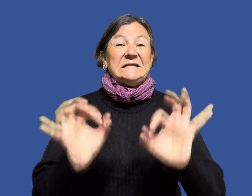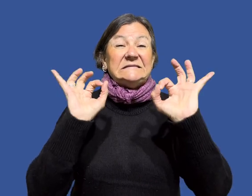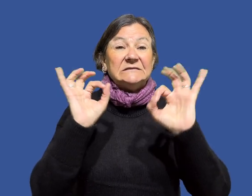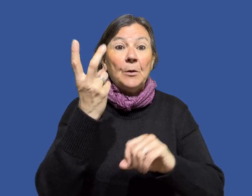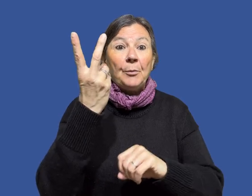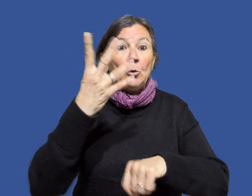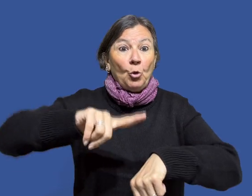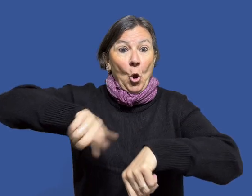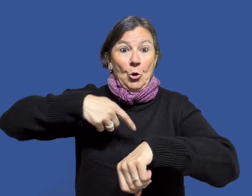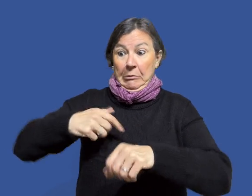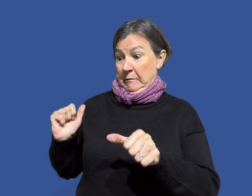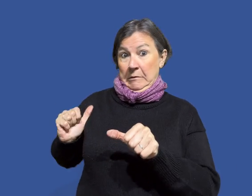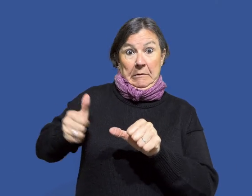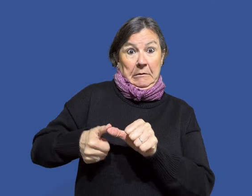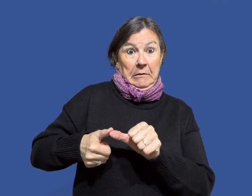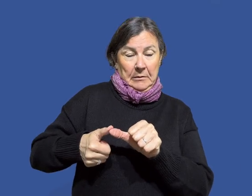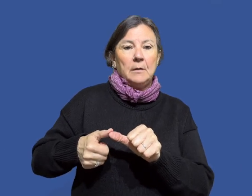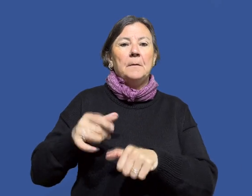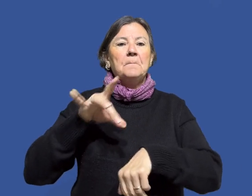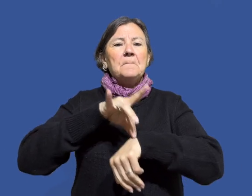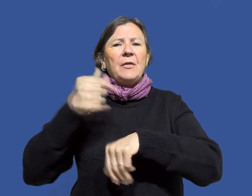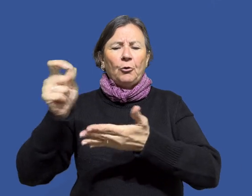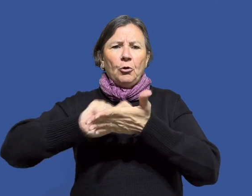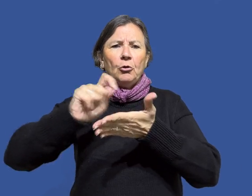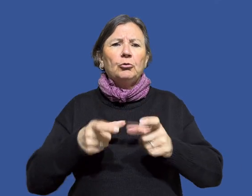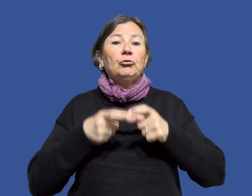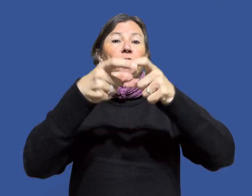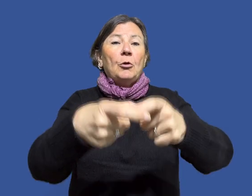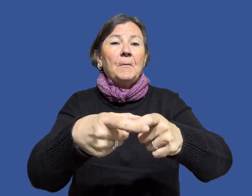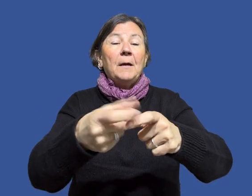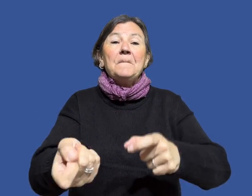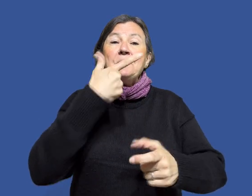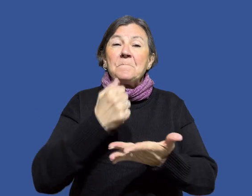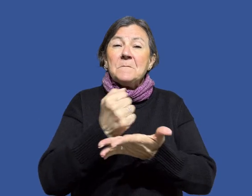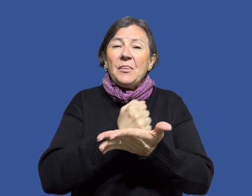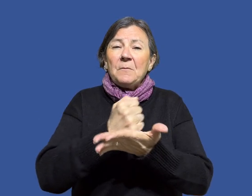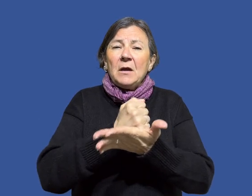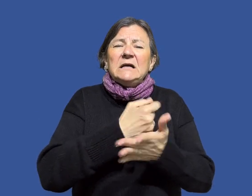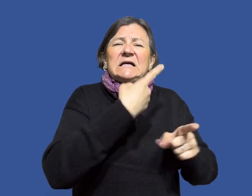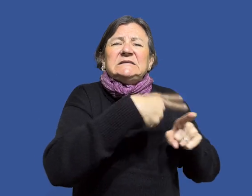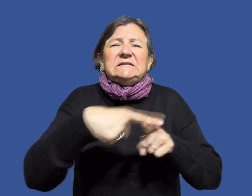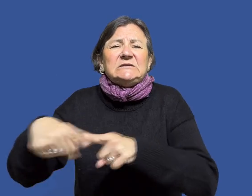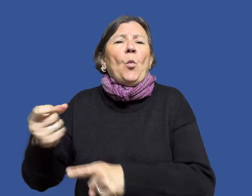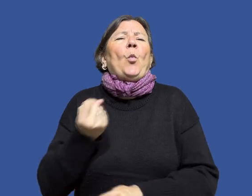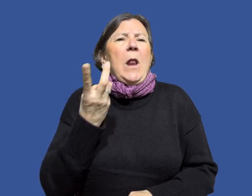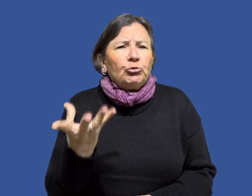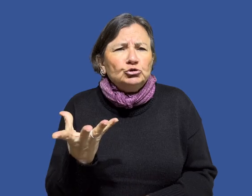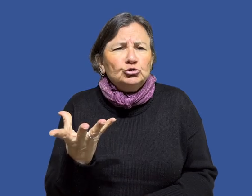Quants medicaments t'ha receptat el metge durant les últimes vint-i-quatre hores?